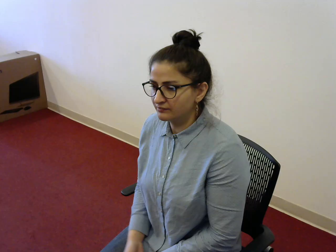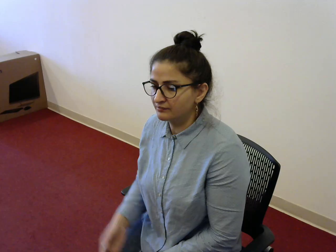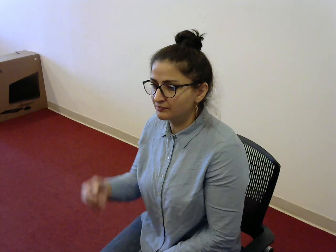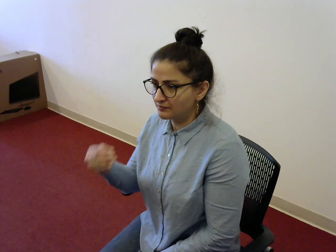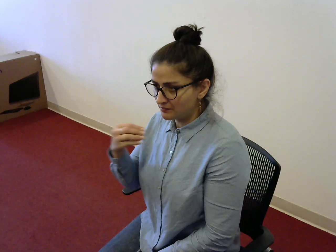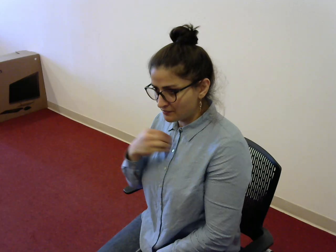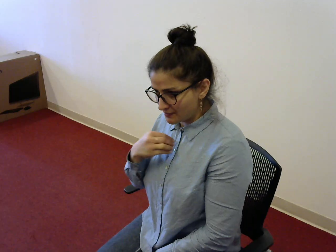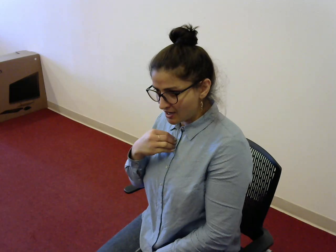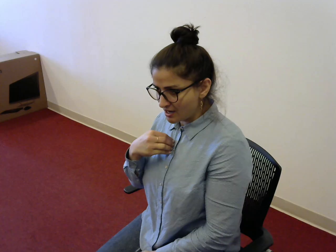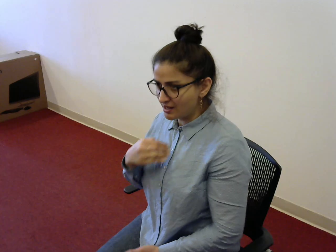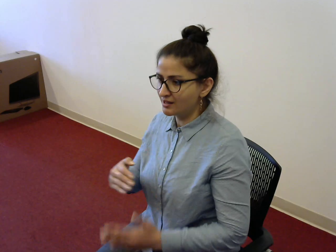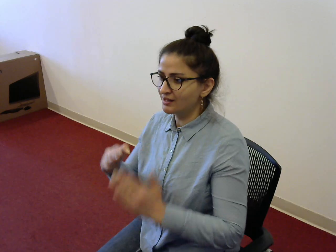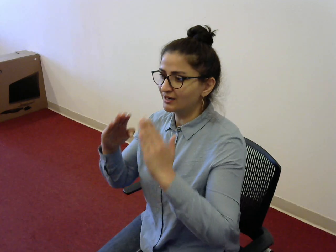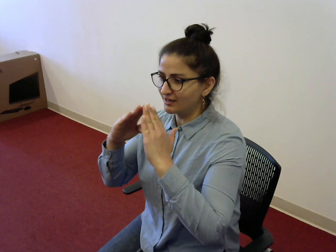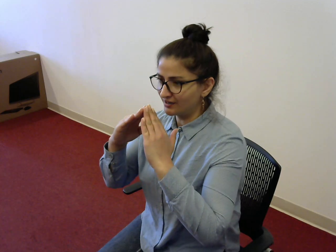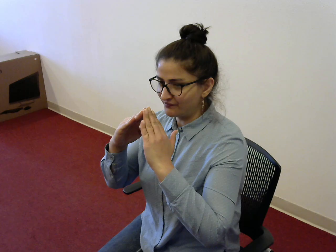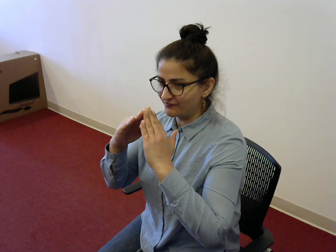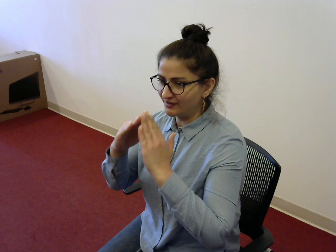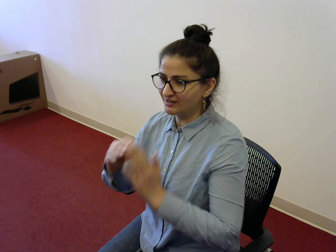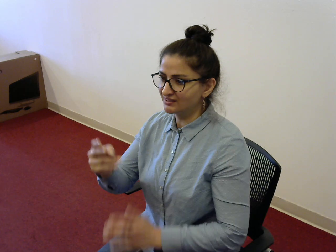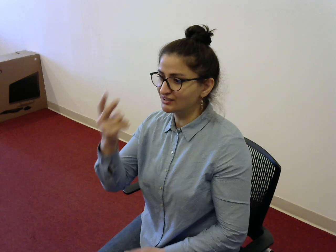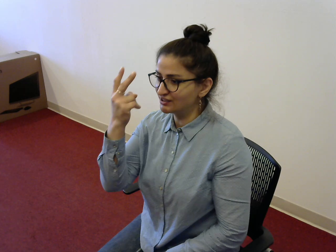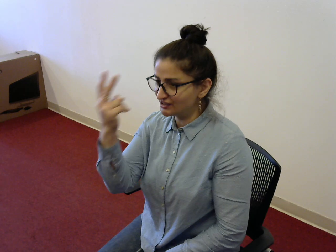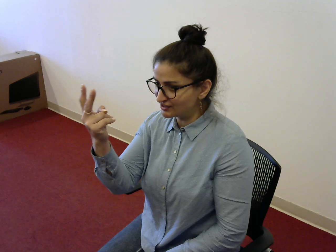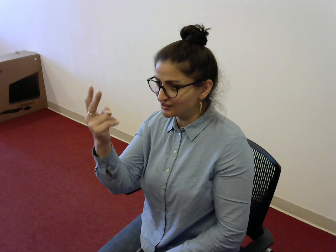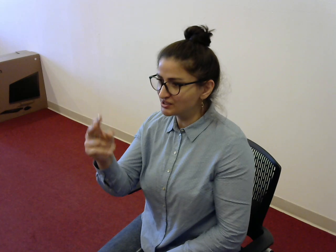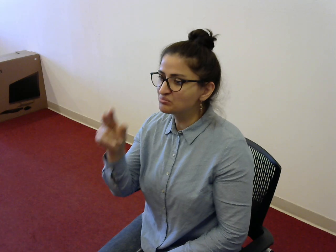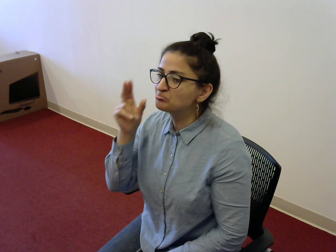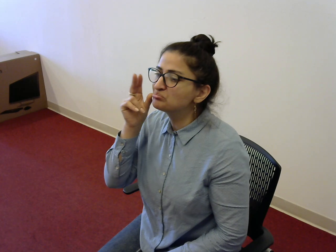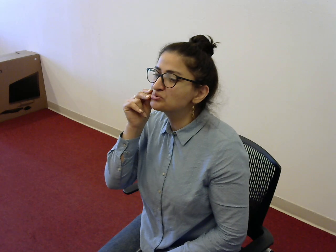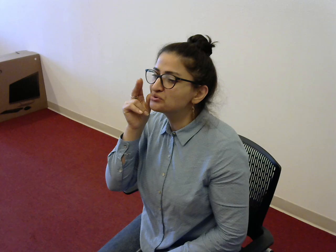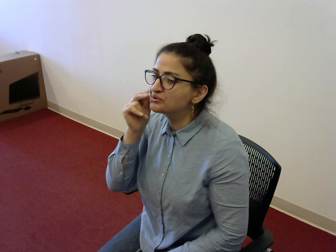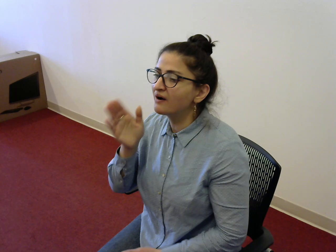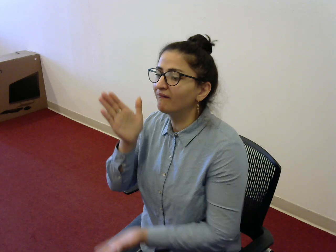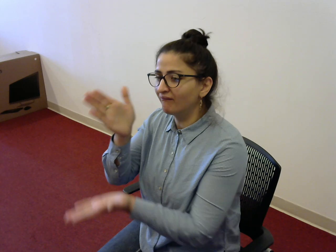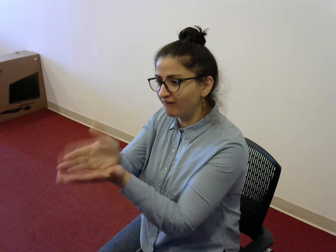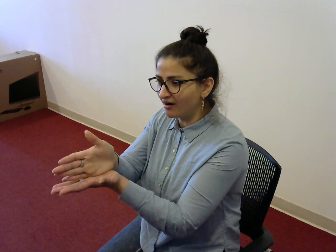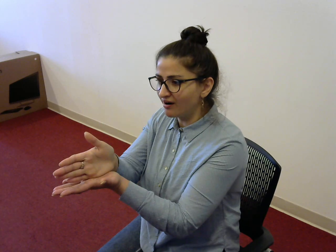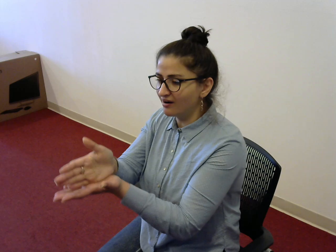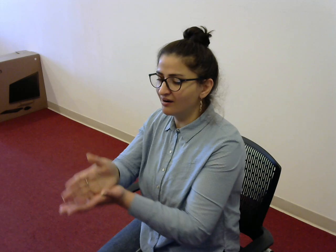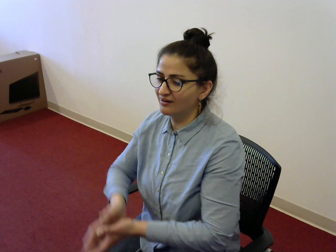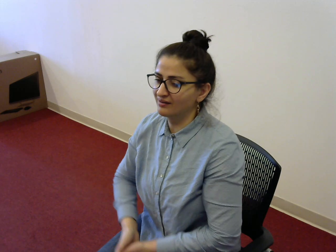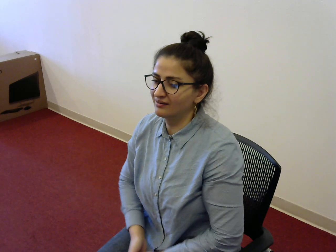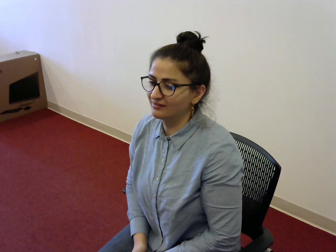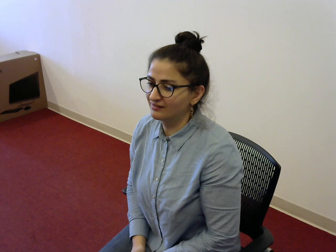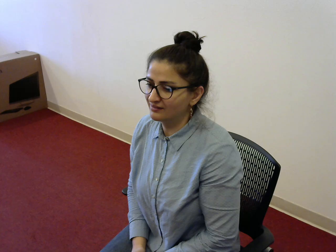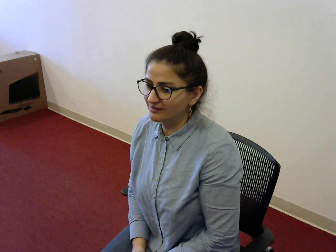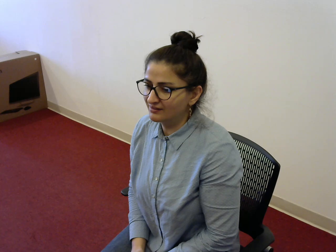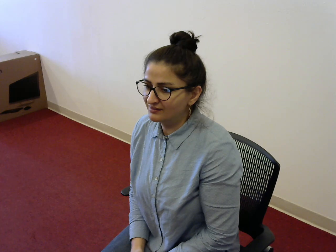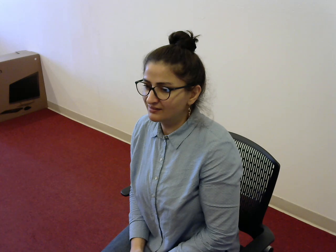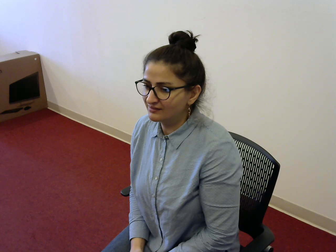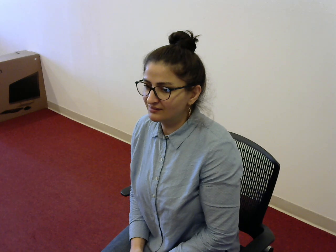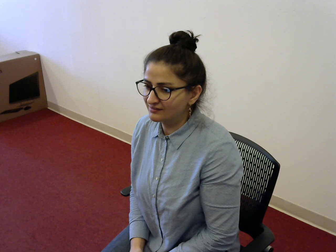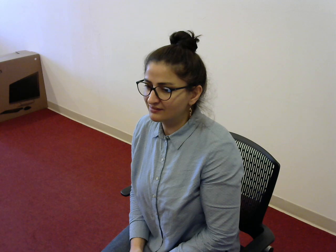Mənim evdə 2 pişiyim var